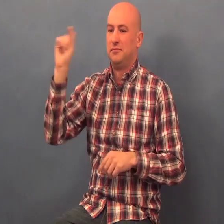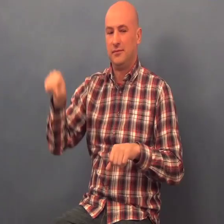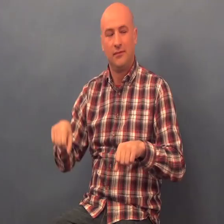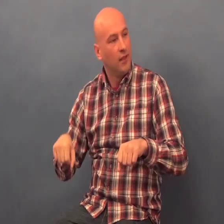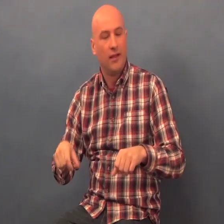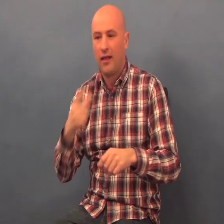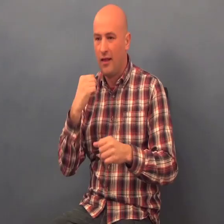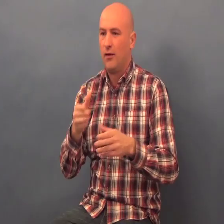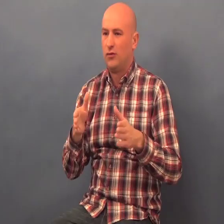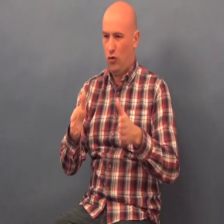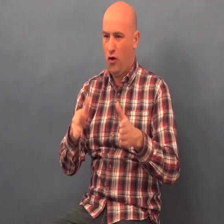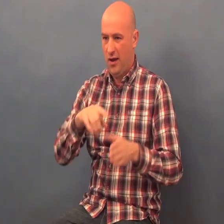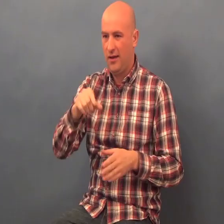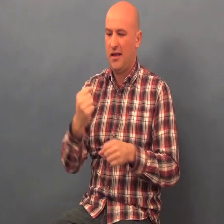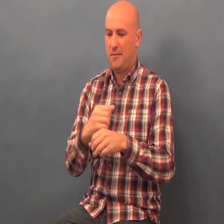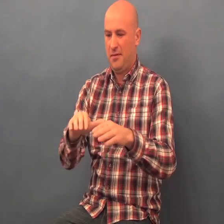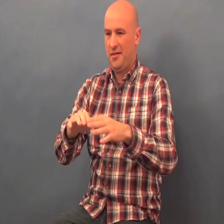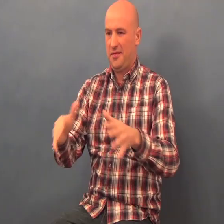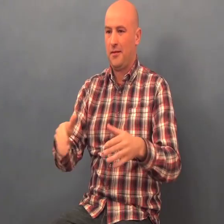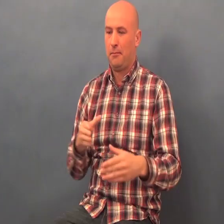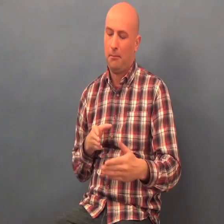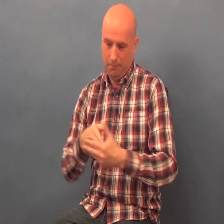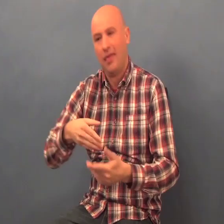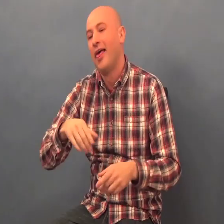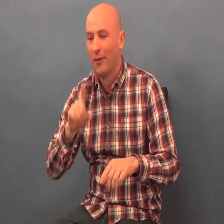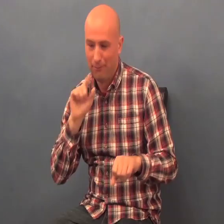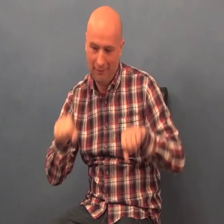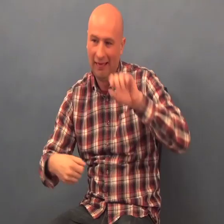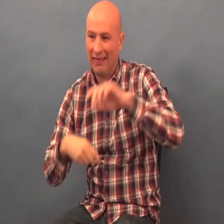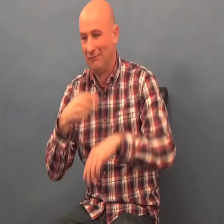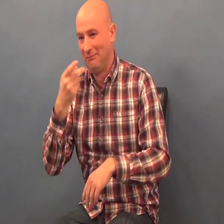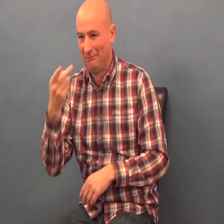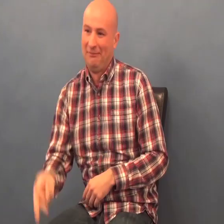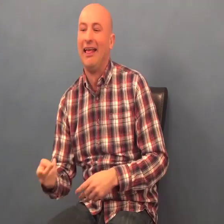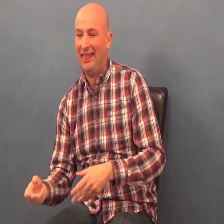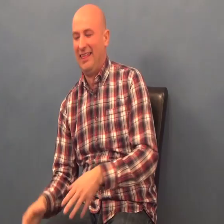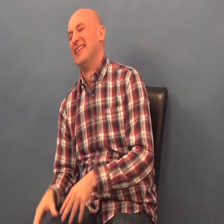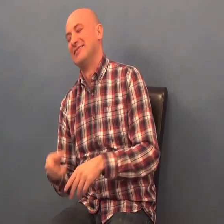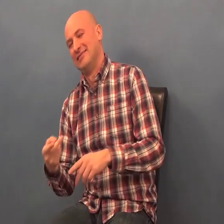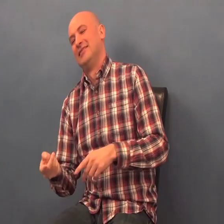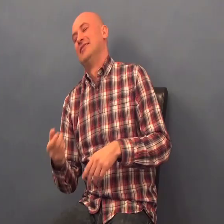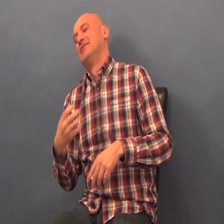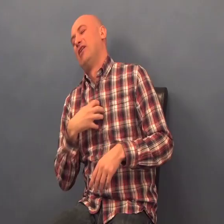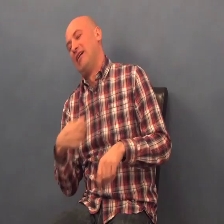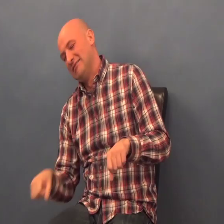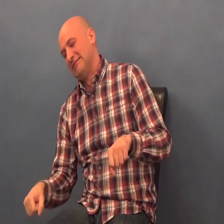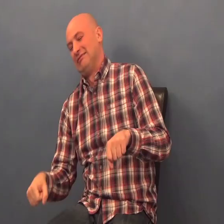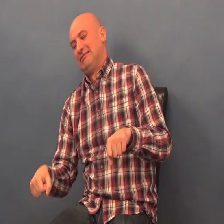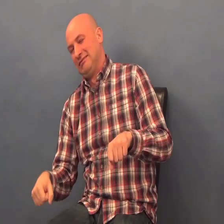Chłopiec przewraca się o kamień na drodze. Zbolały leży na ziemi, trzymając rower.